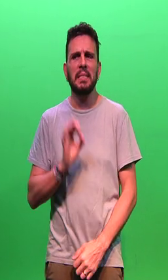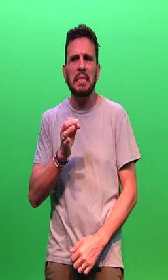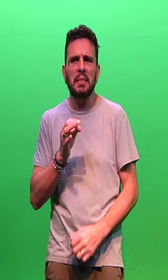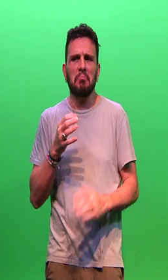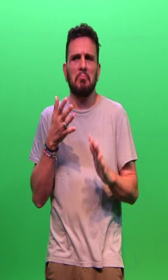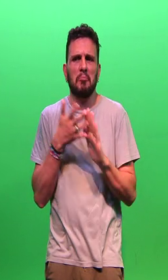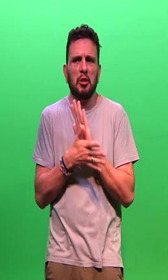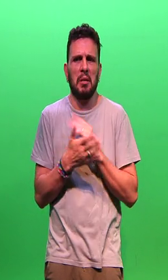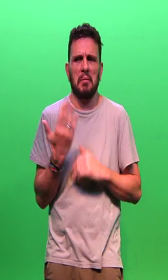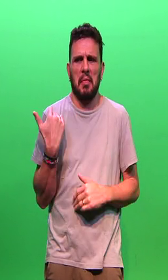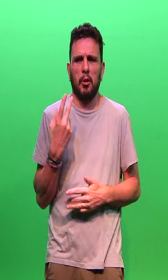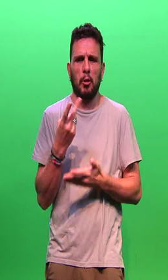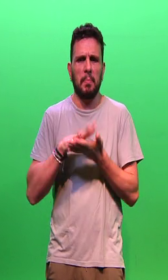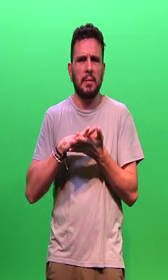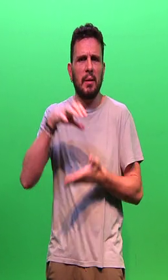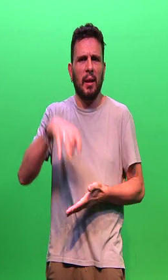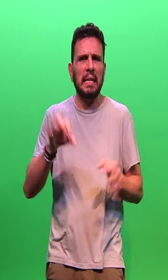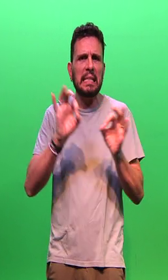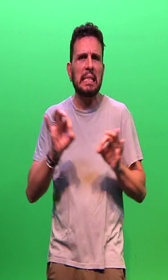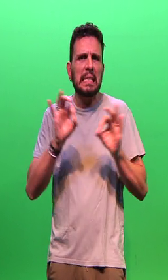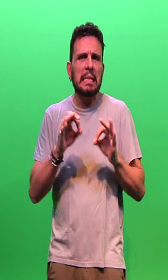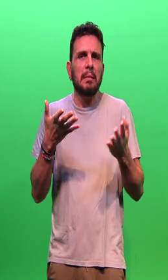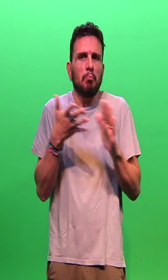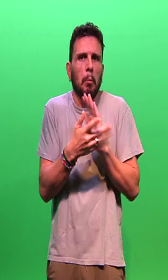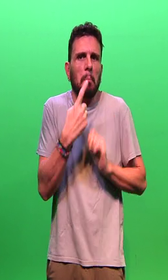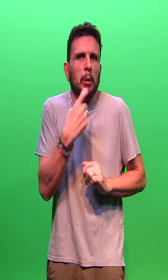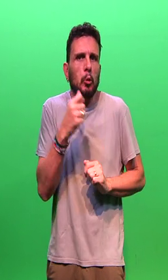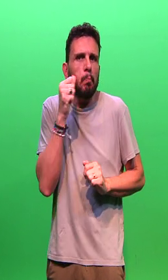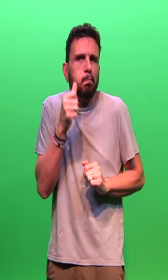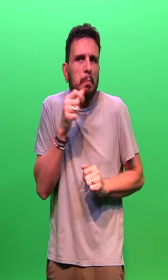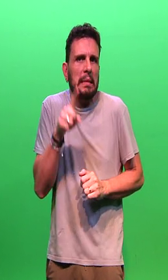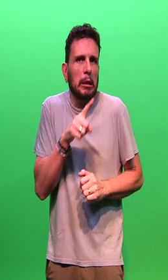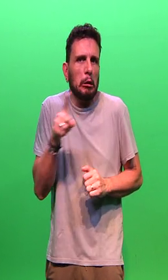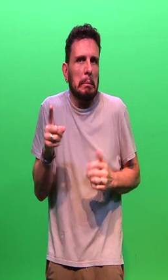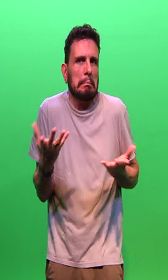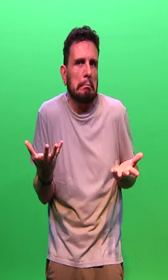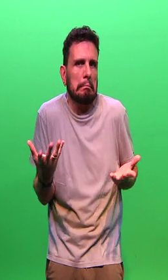Sí, perquè fa poc, fa dos mesos que no tinc la menstruació, i pregunto si podria estar embarassada o no?